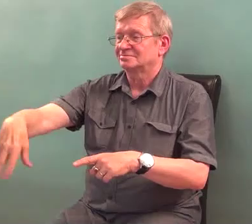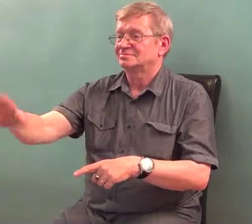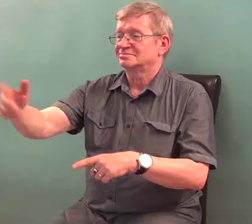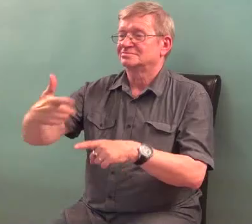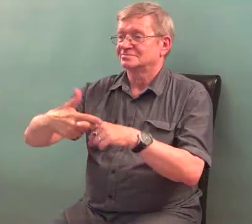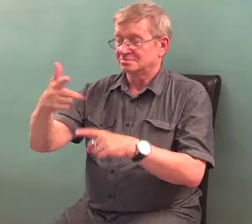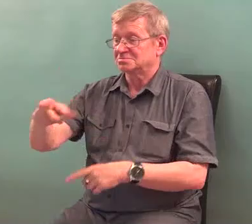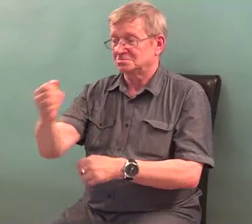Dwudziestego trzeciego ty pracujesz.